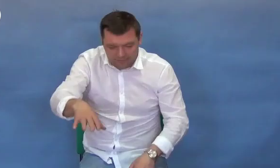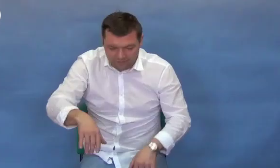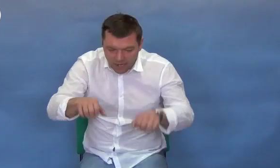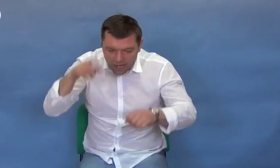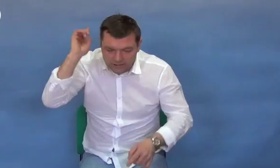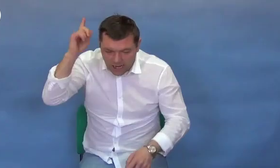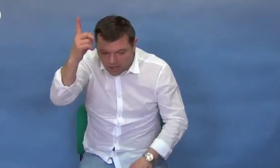Zakaz używania drezyn.